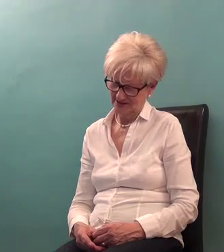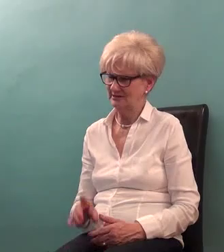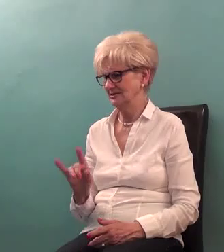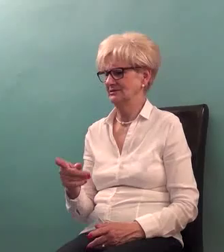Inny.